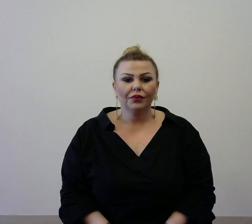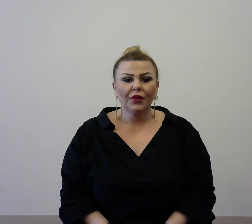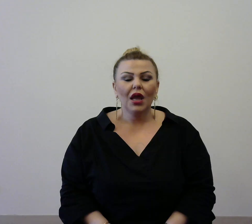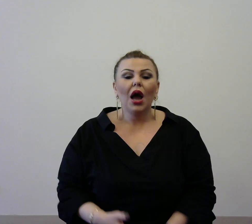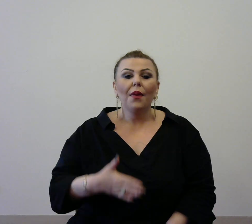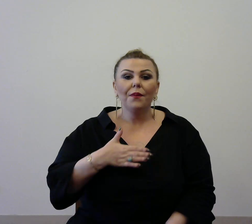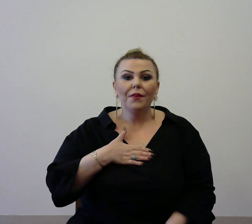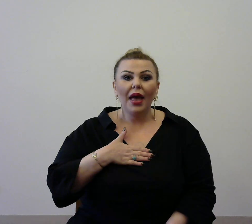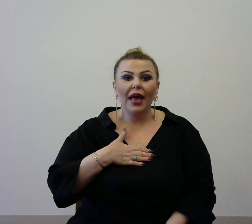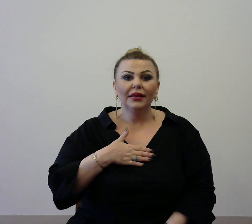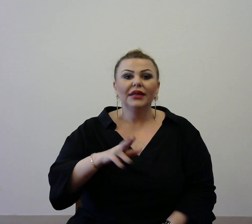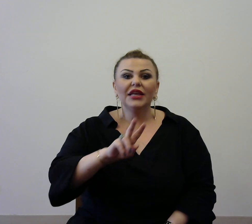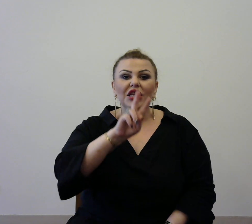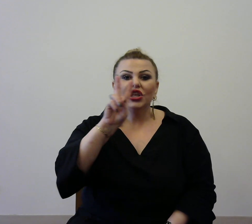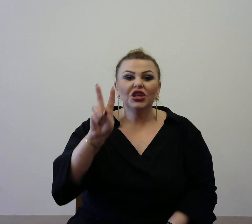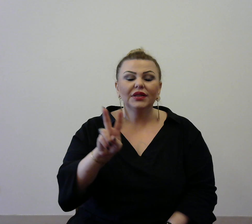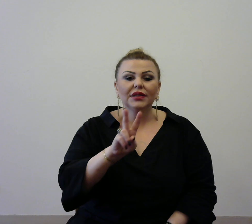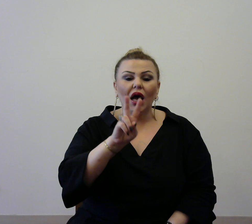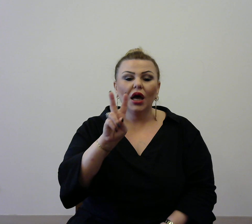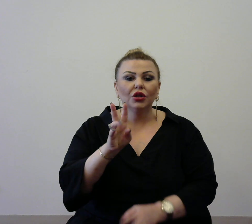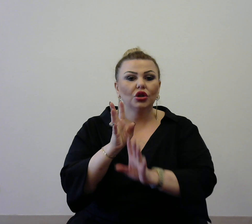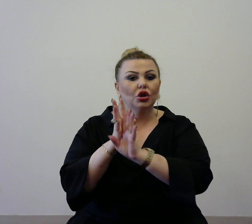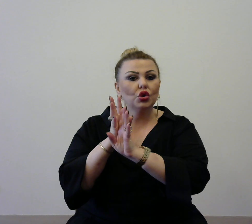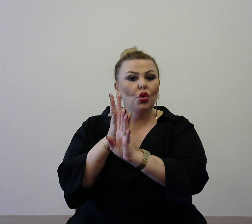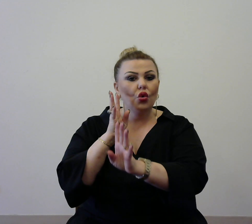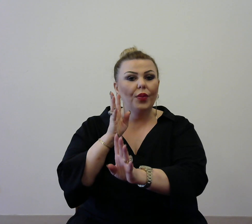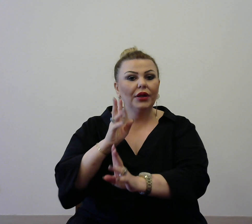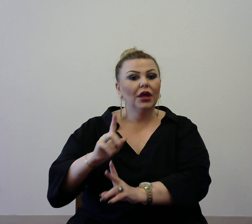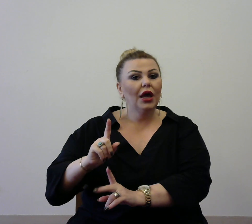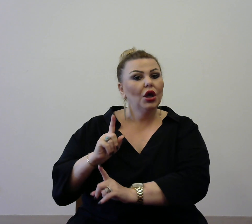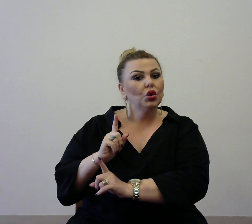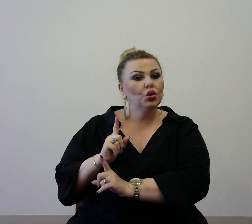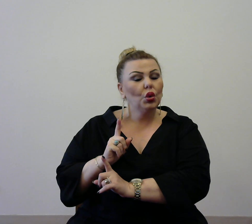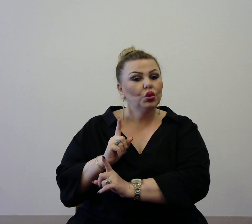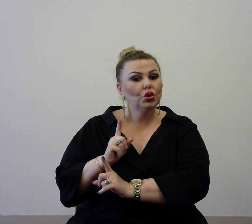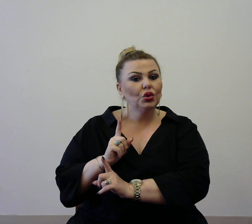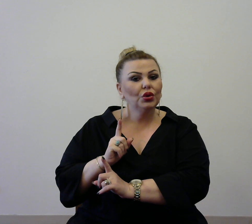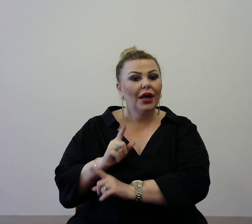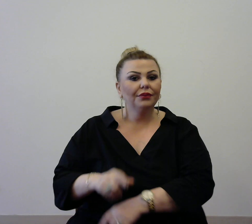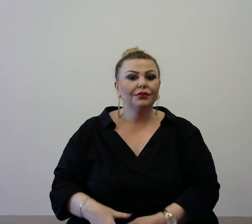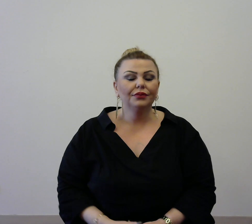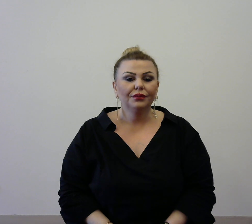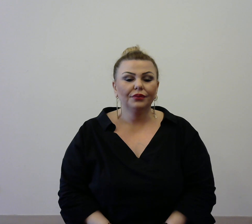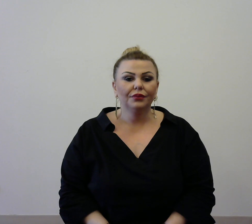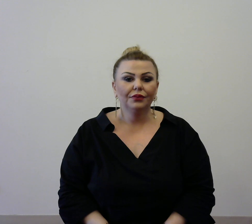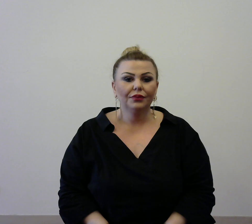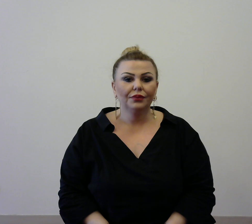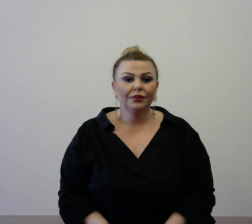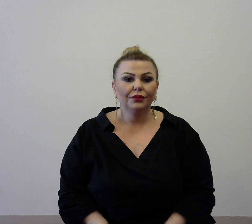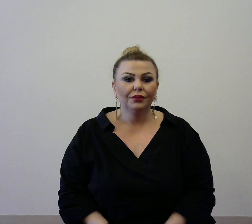Mən iki saatdır növbədə gözləyirəm